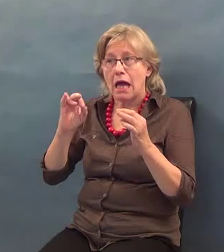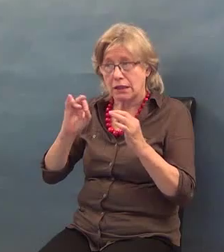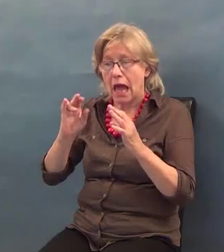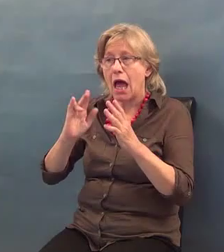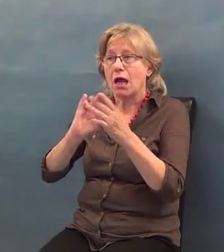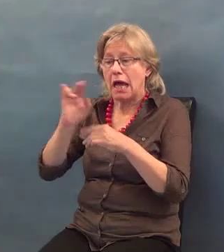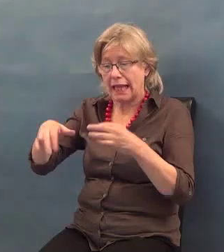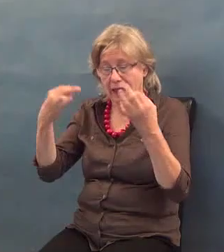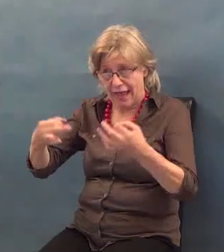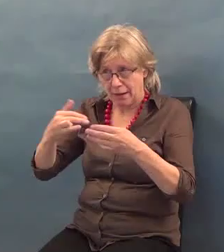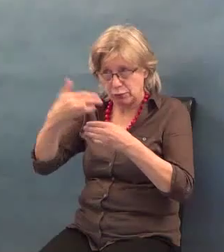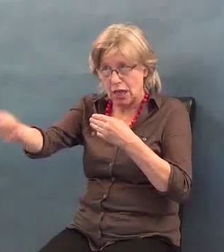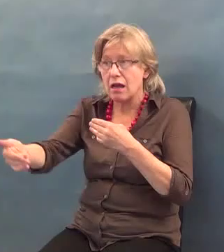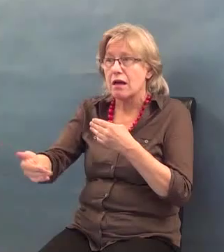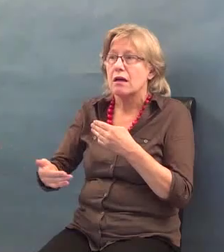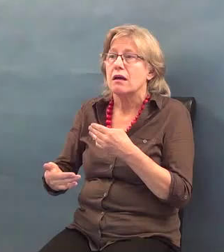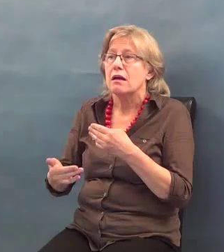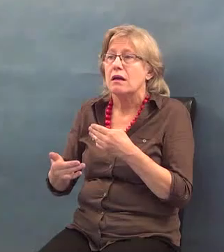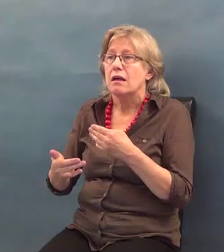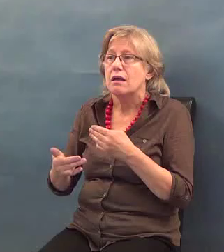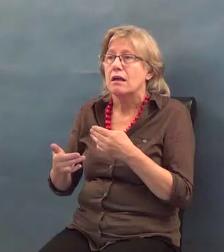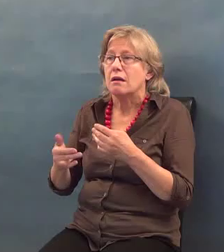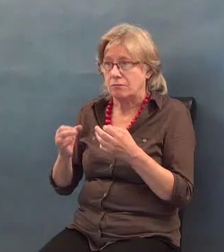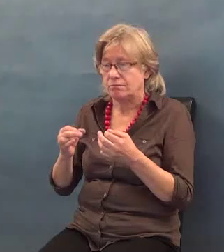A teraz, później...